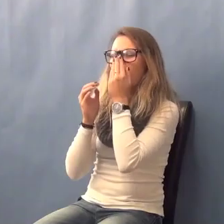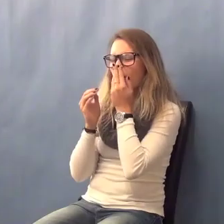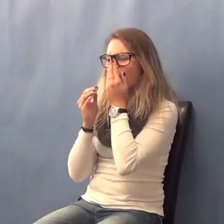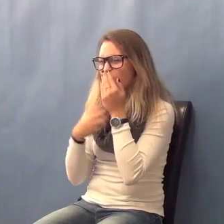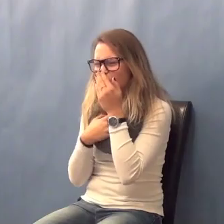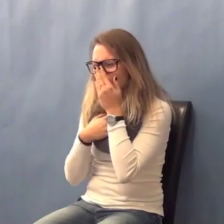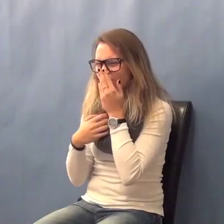Bolało go.